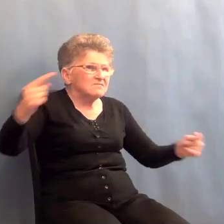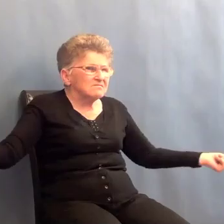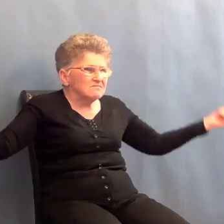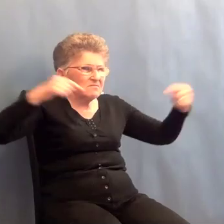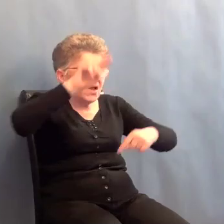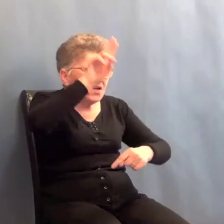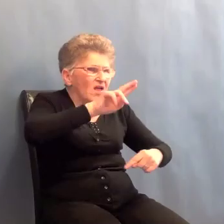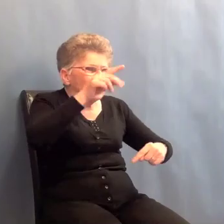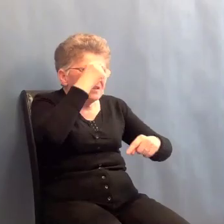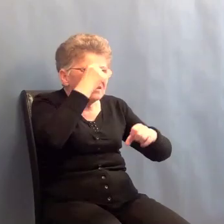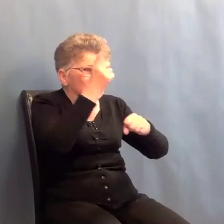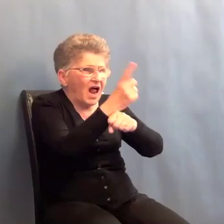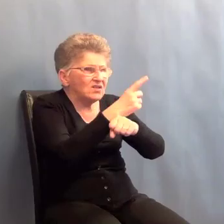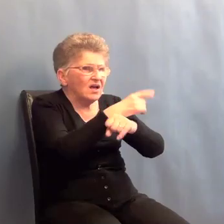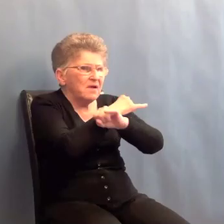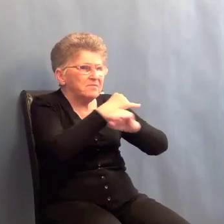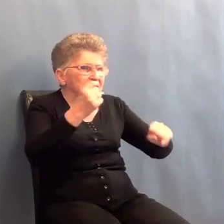Pogotowie i strażacy i inni głupi przyjechali, strażak chciał rozwalić drzwi.